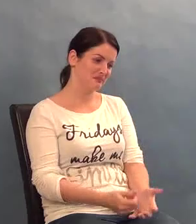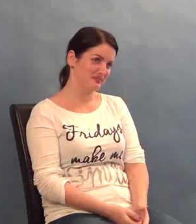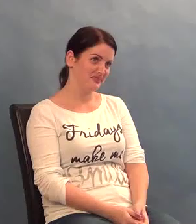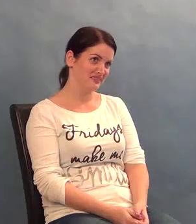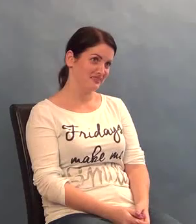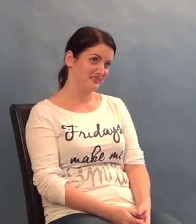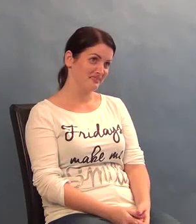Jeszcze czwarty raz.